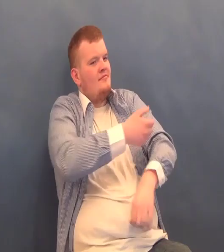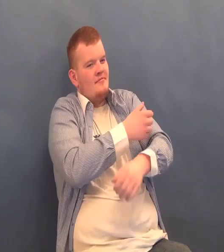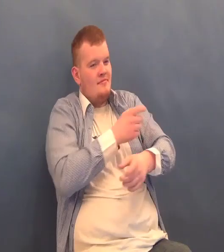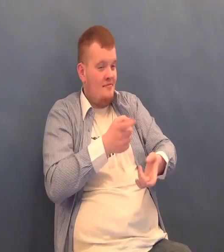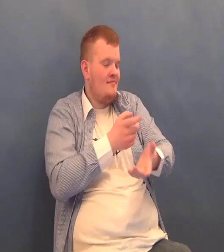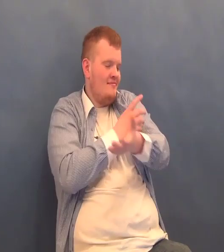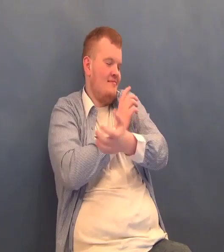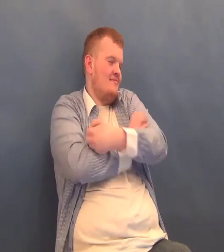No.